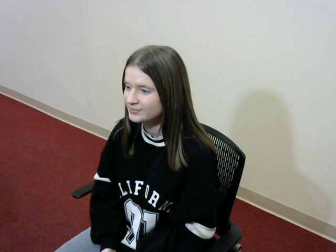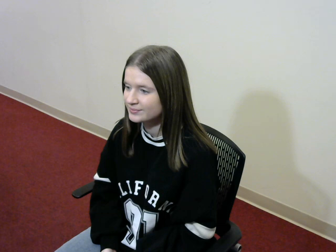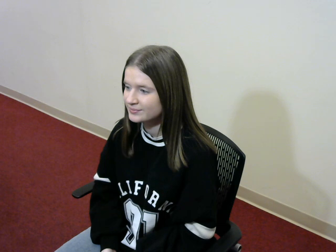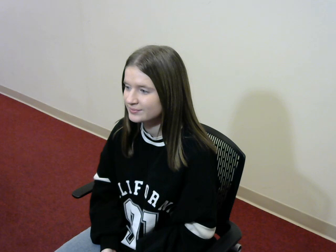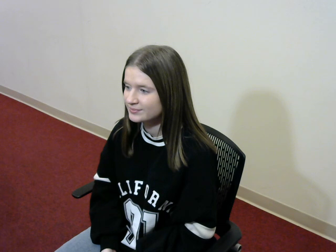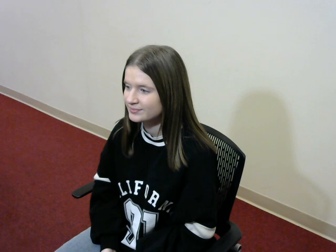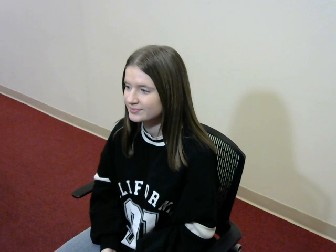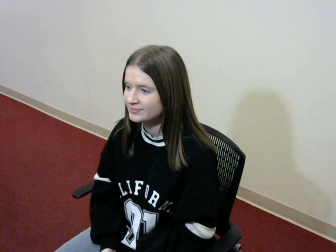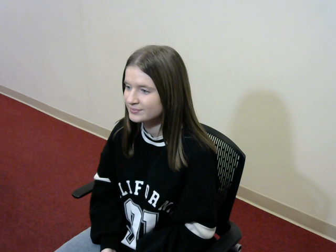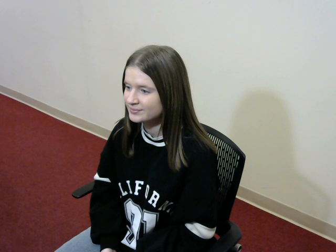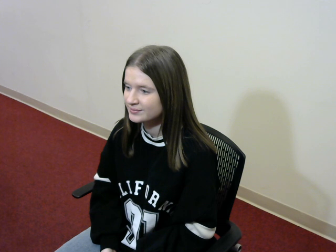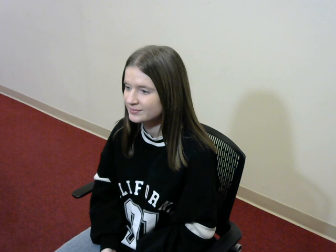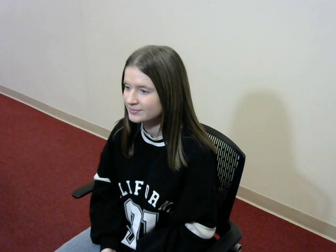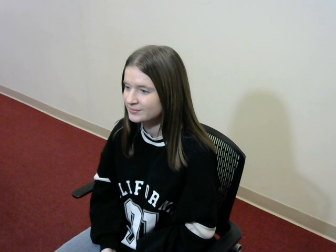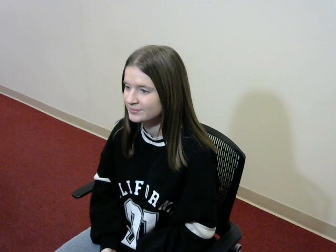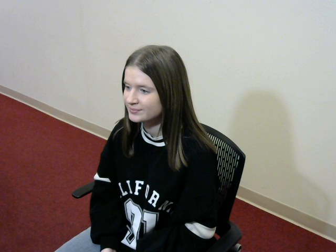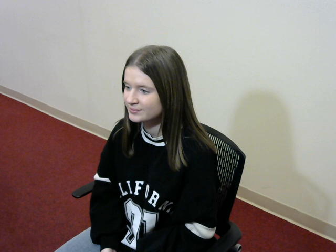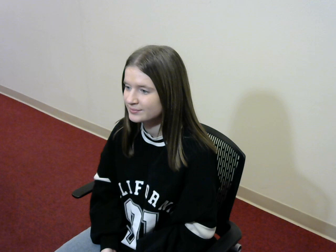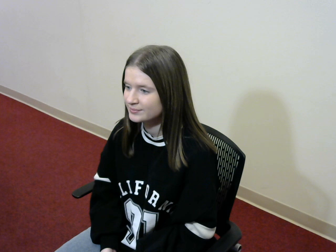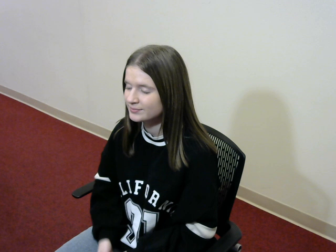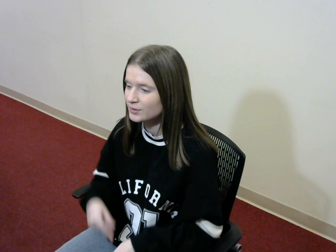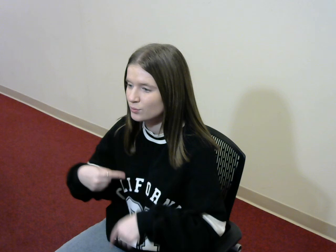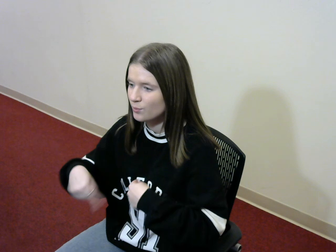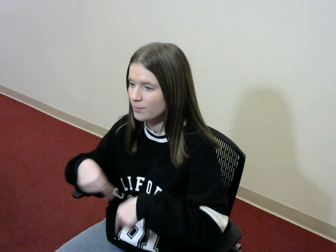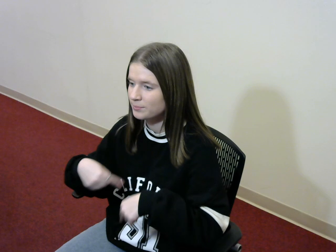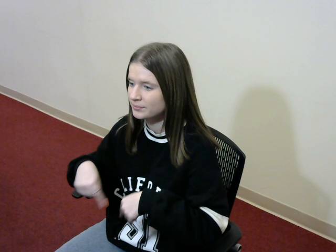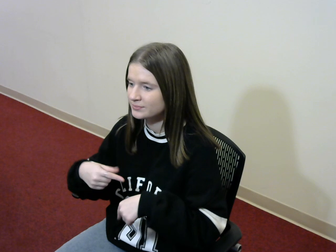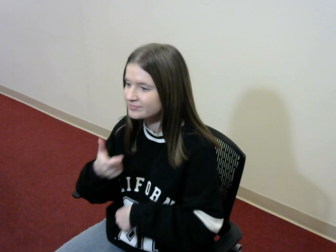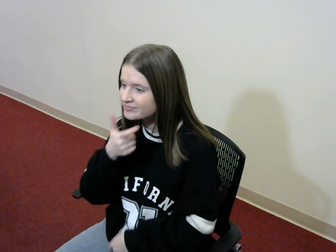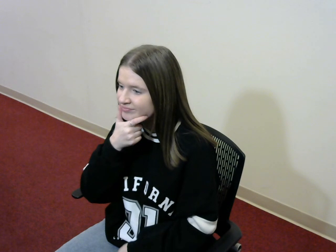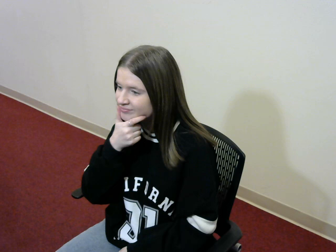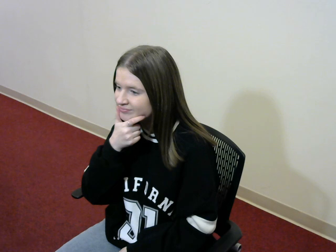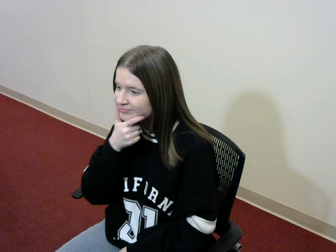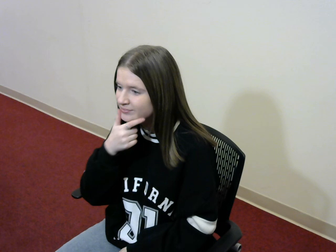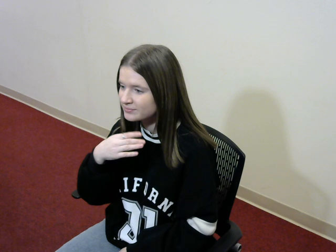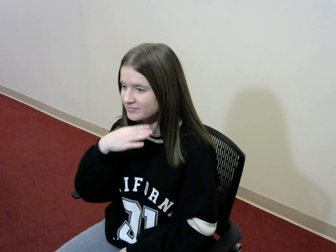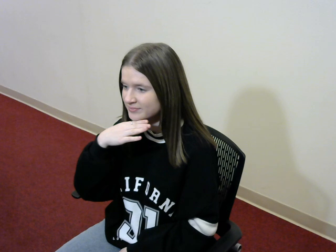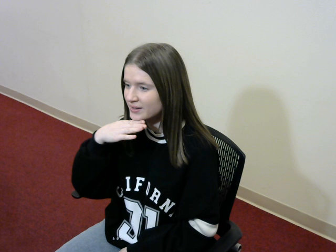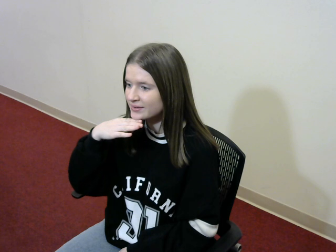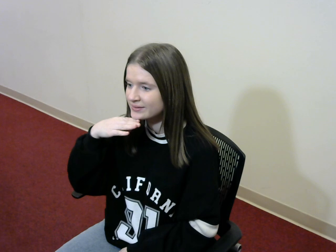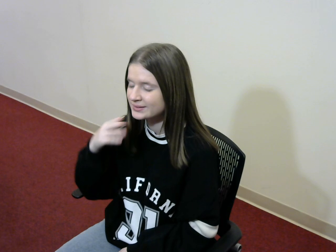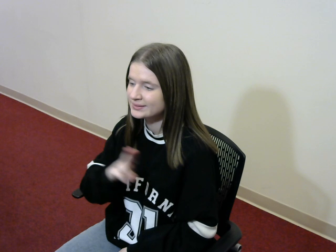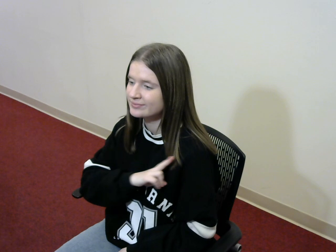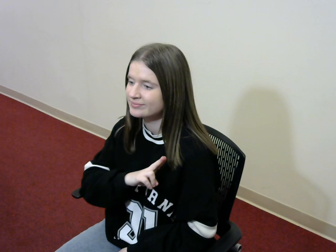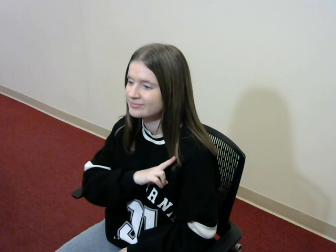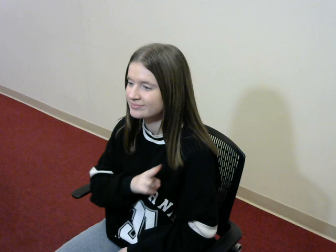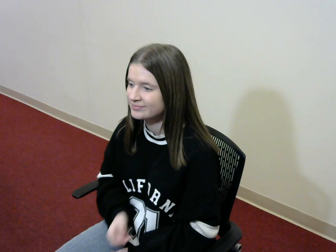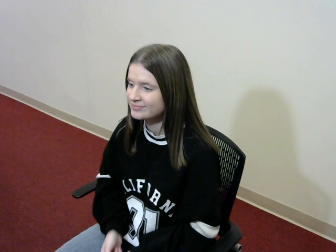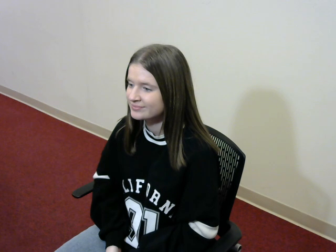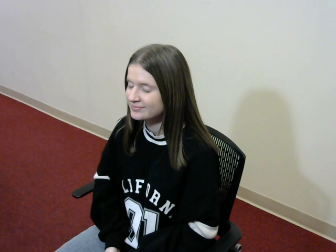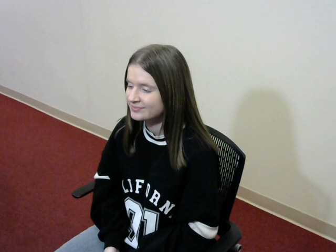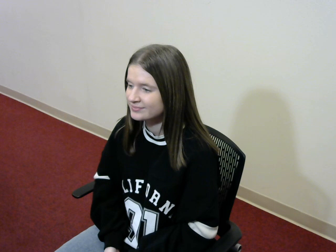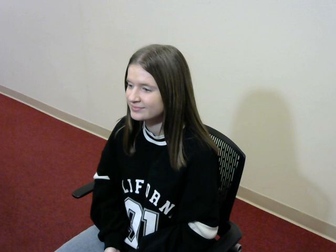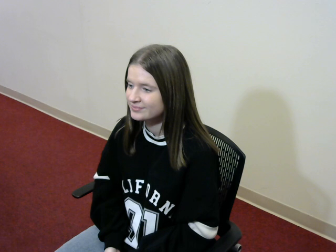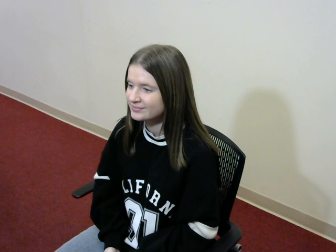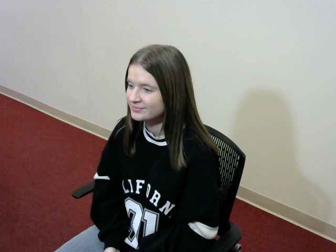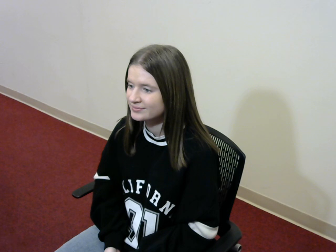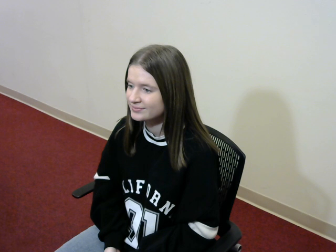Futbol izləməyi çox sevirəm